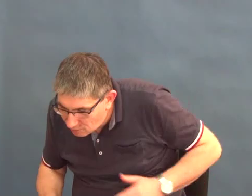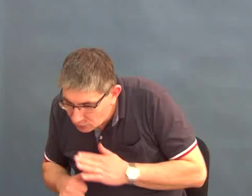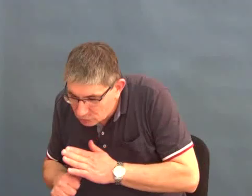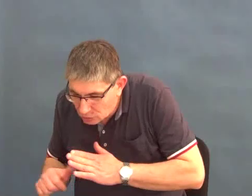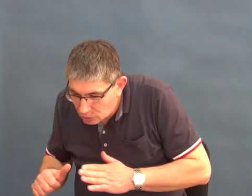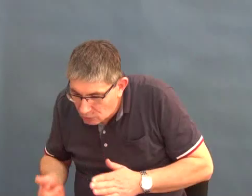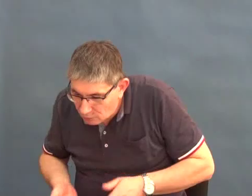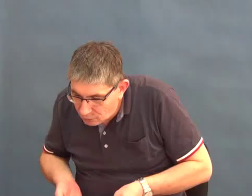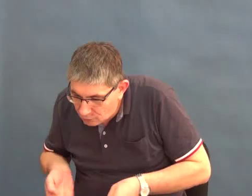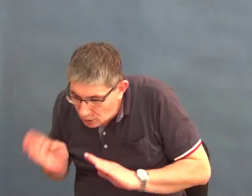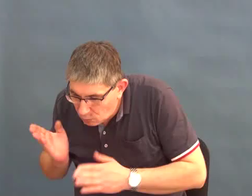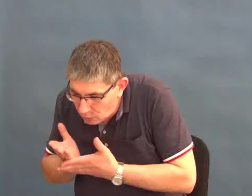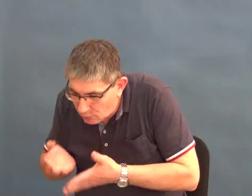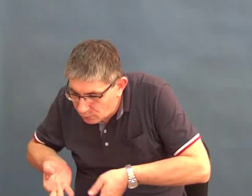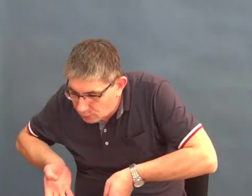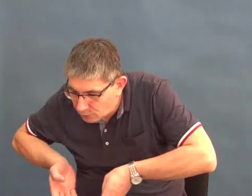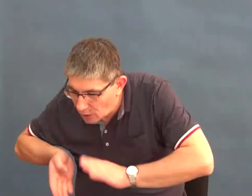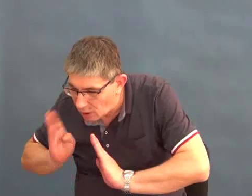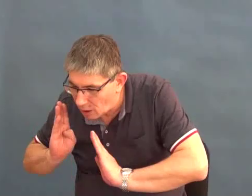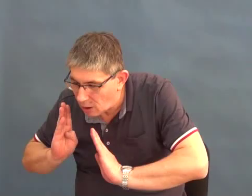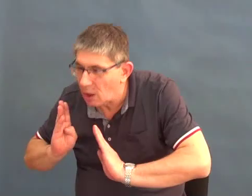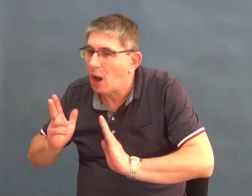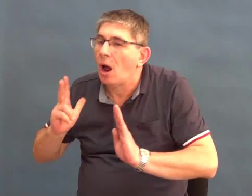Wyjeżdżam już na wycieczkę.